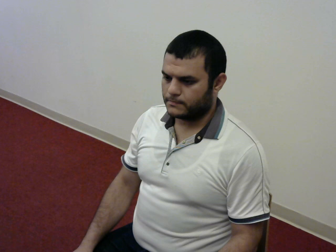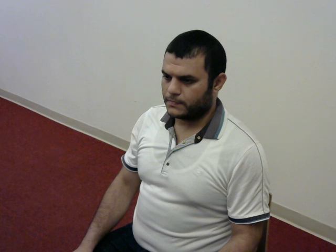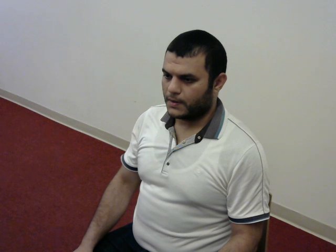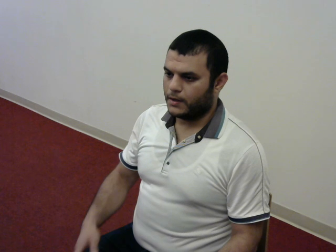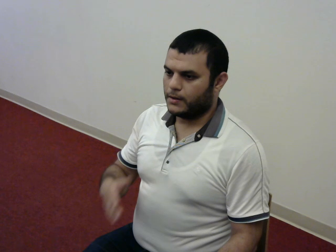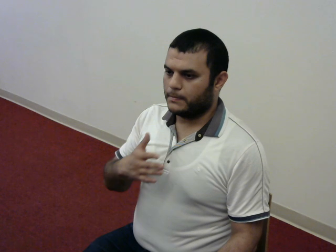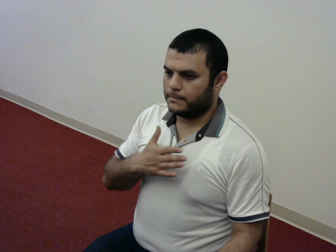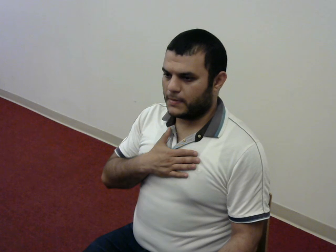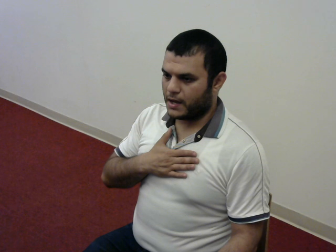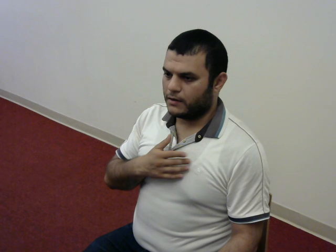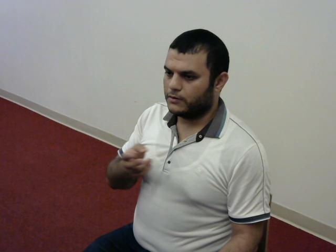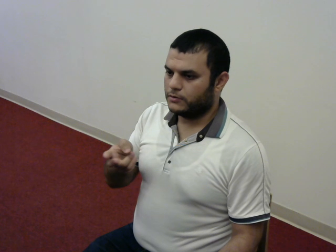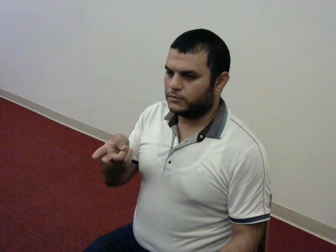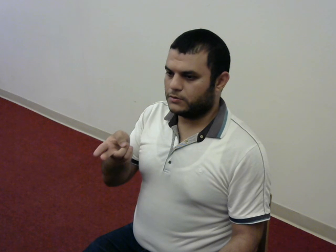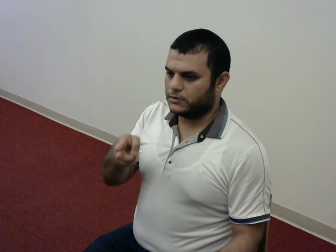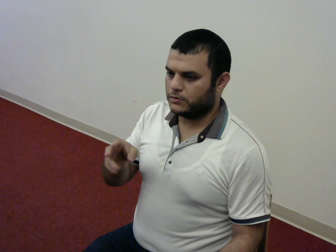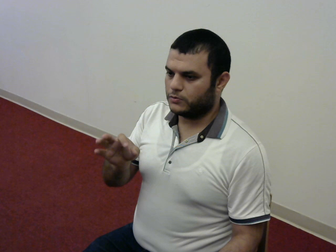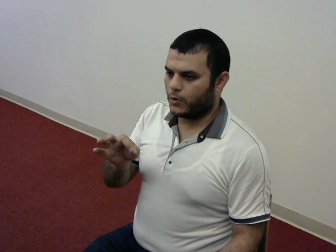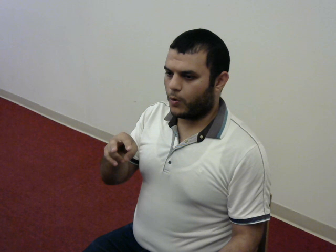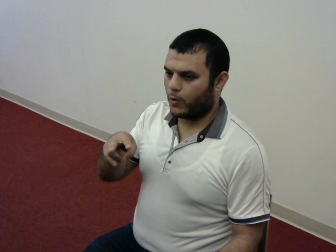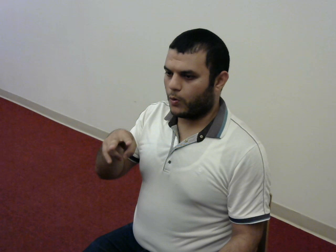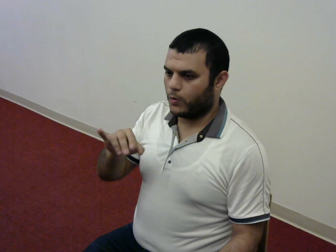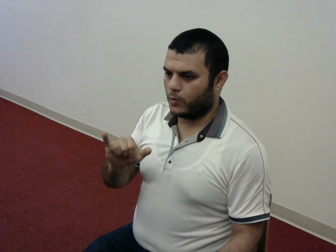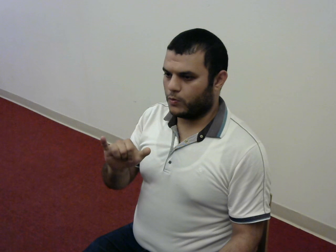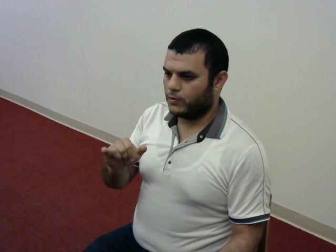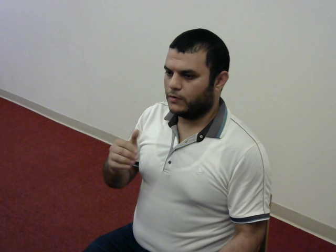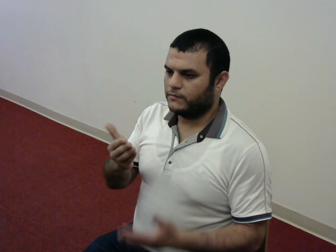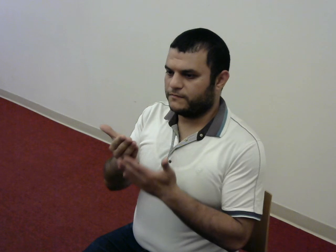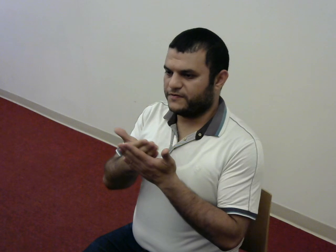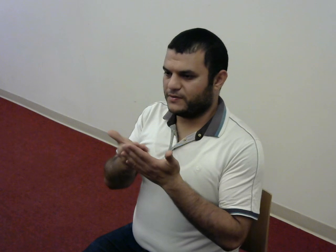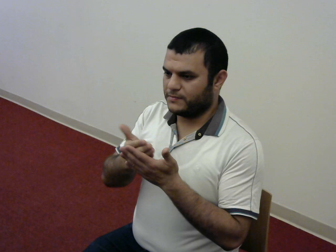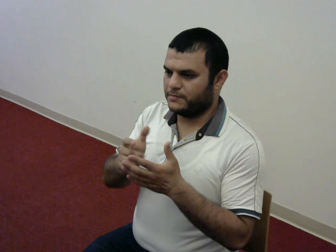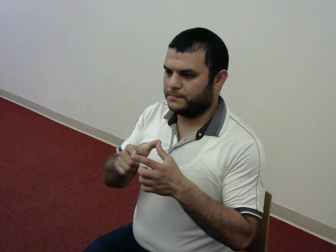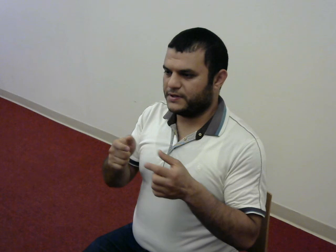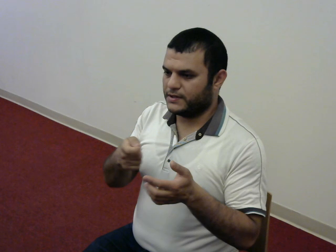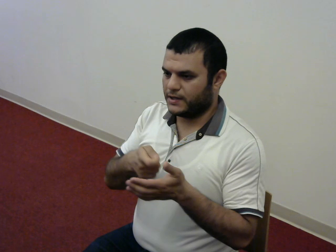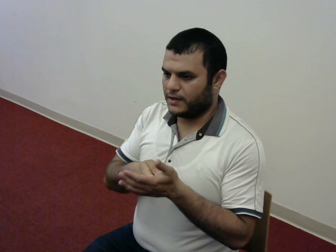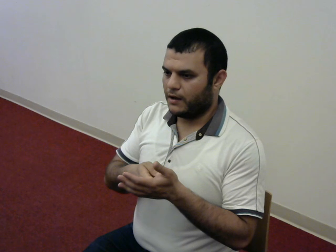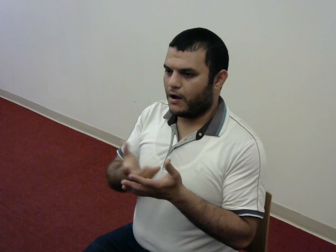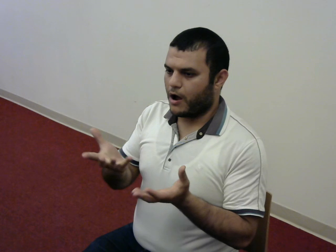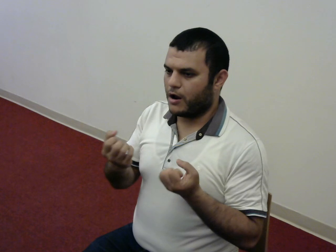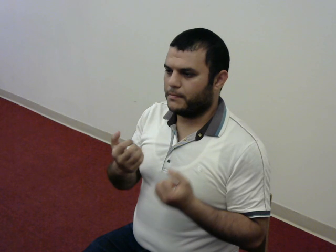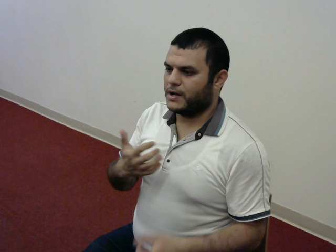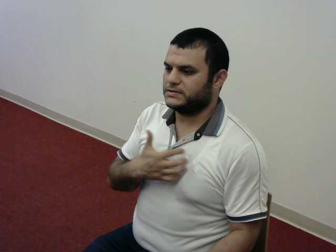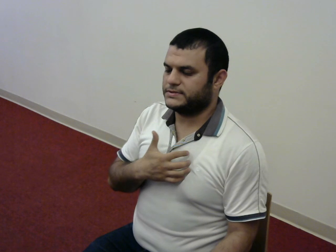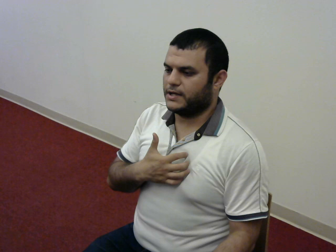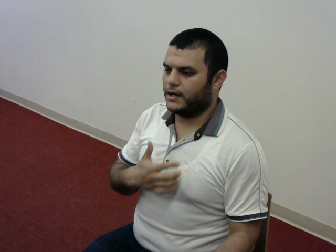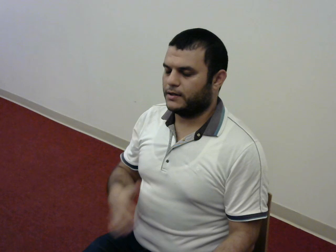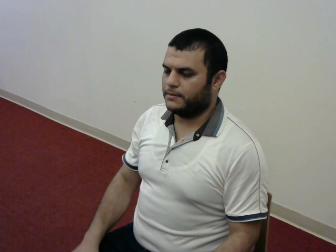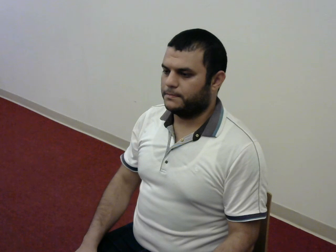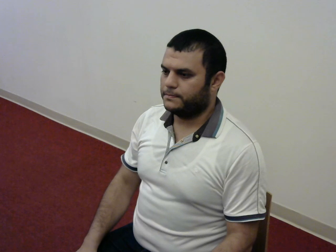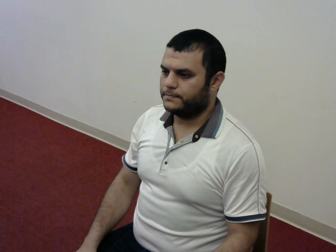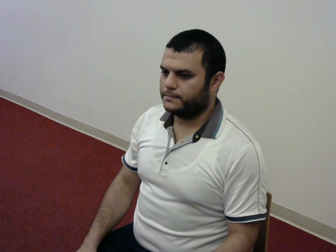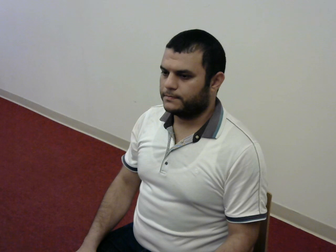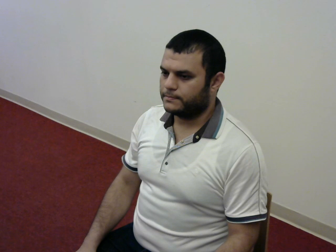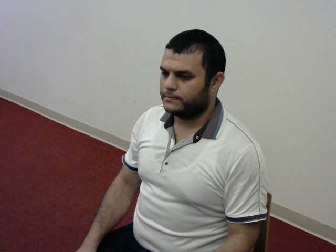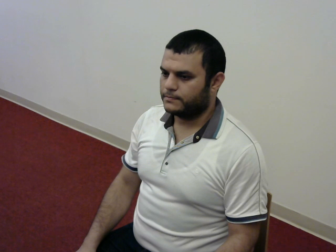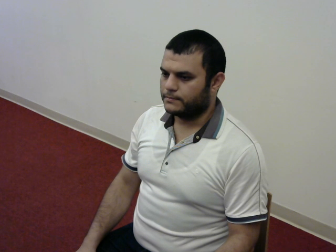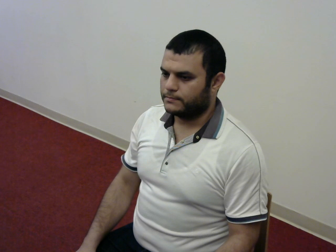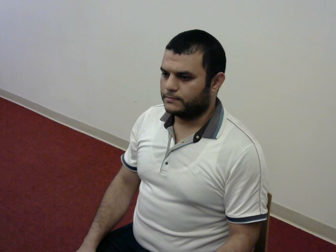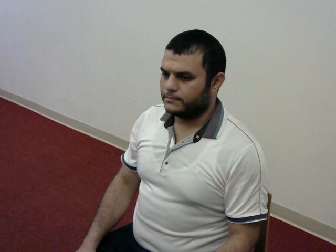Mən "Dolu" filminə bilet almaq istəyirəm